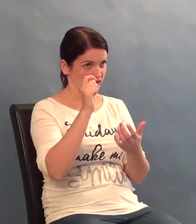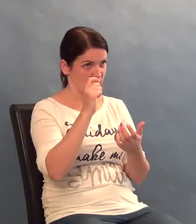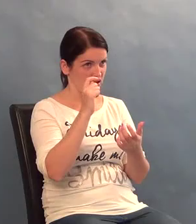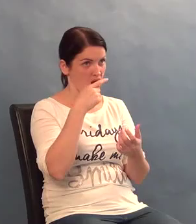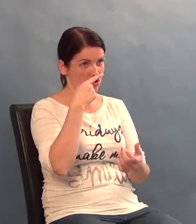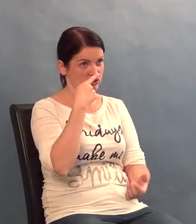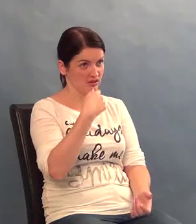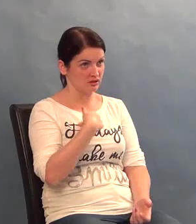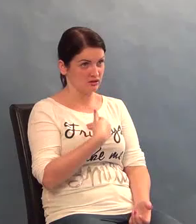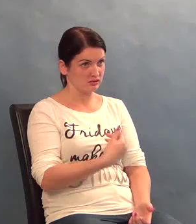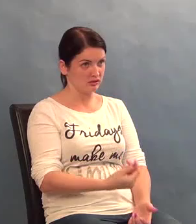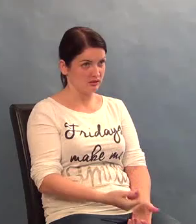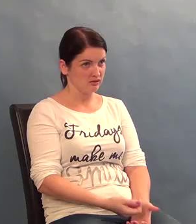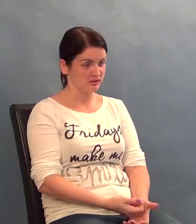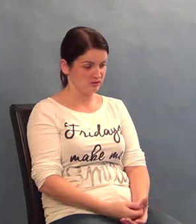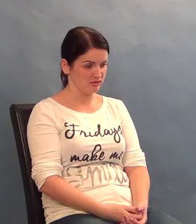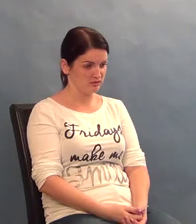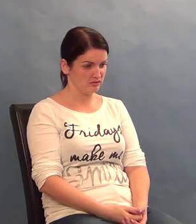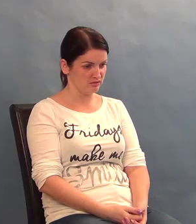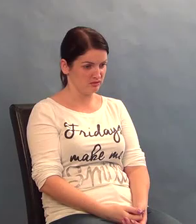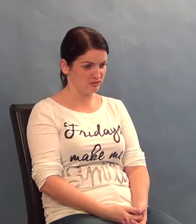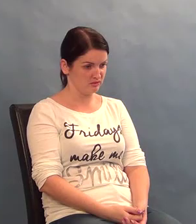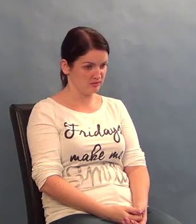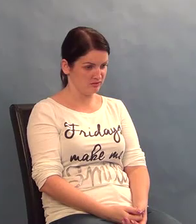Dwudziestego pierwszego lutego.